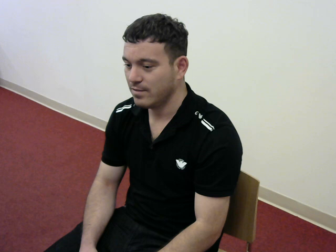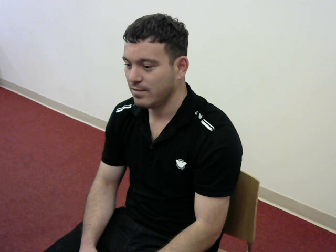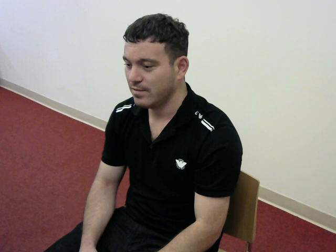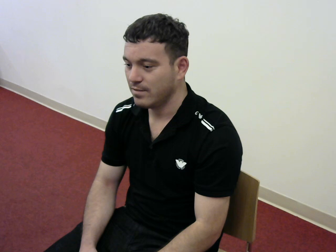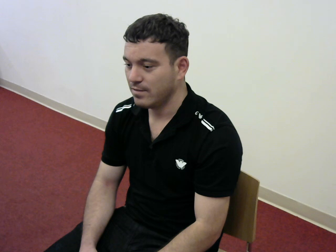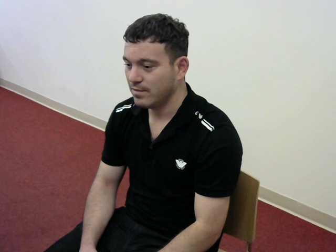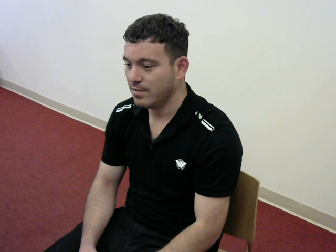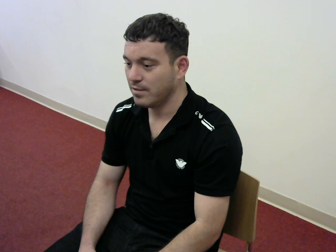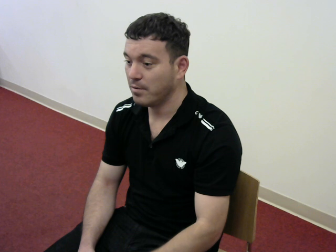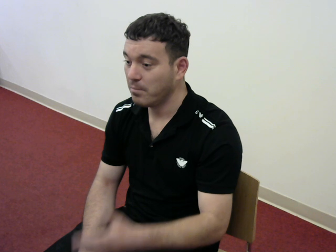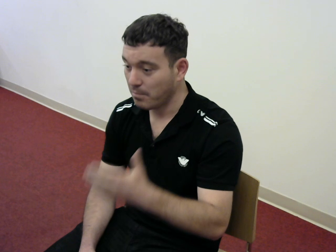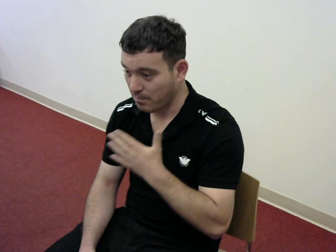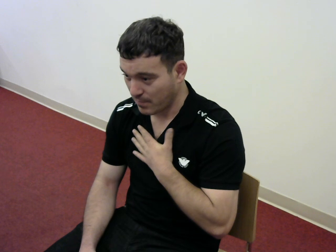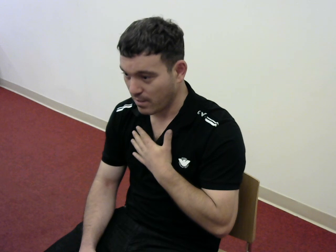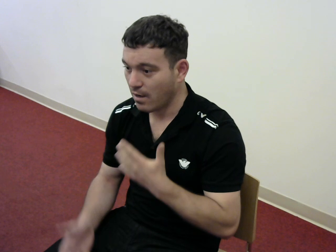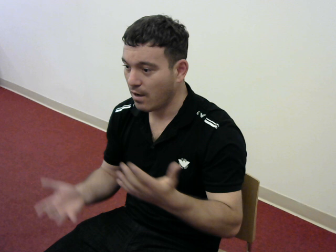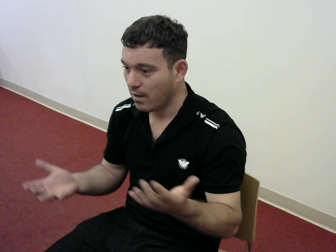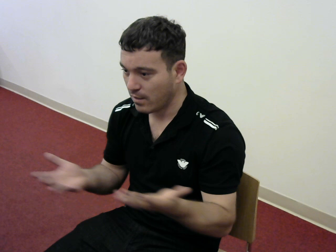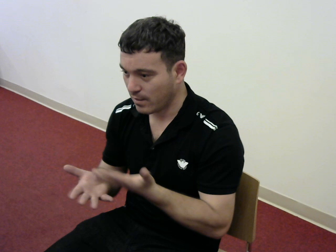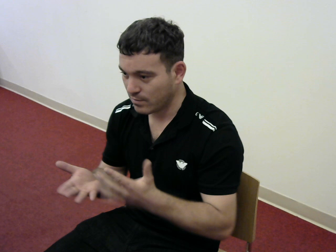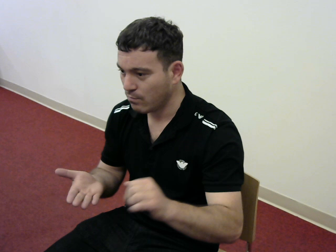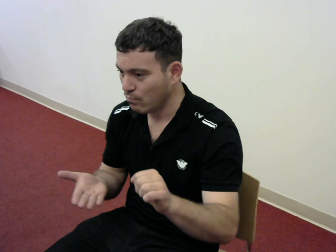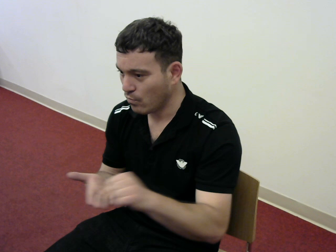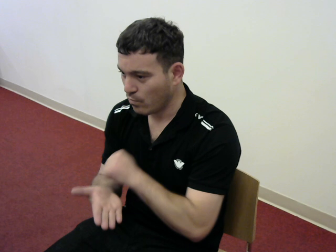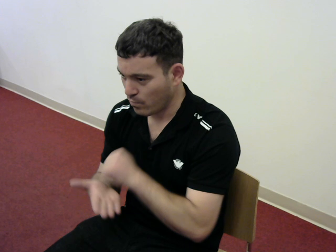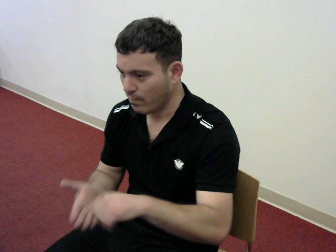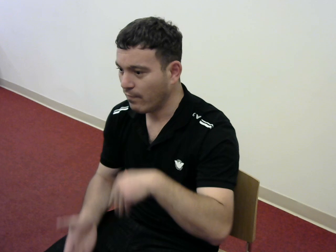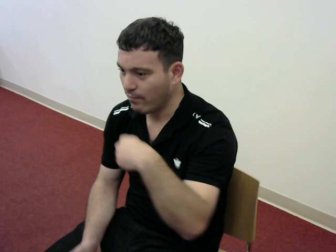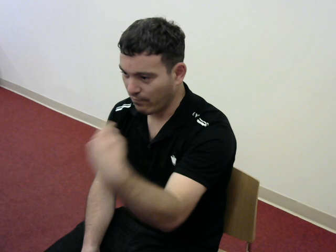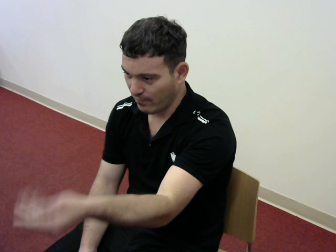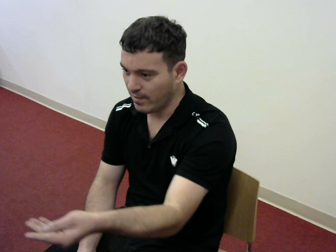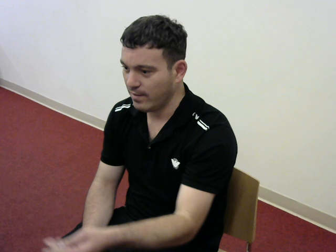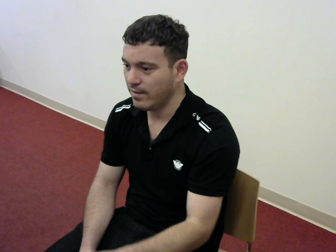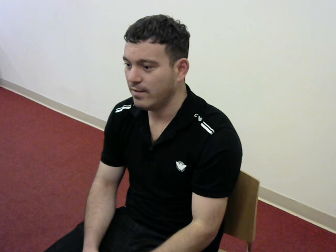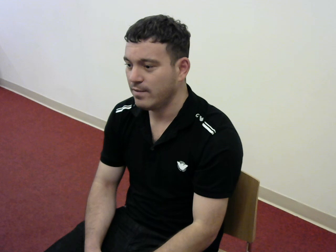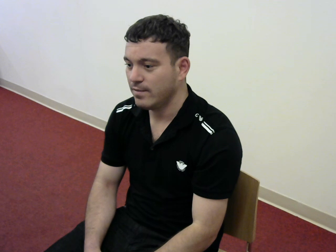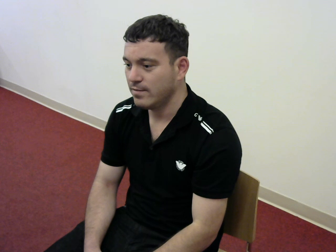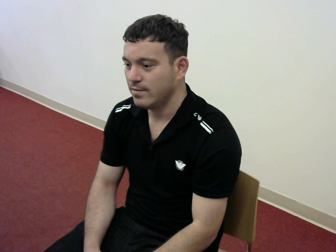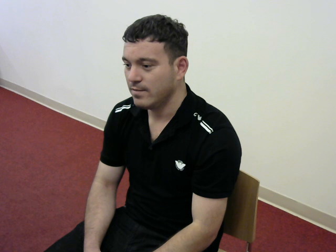Mən hansı sənədləri verməliyəm?